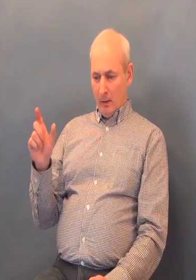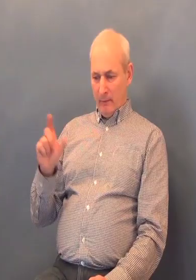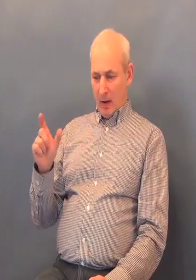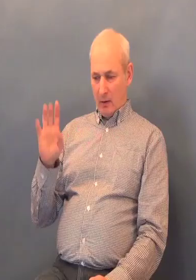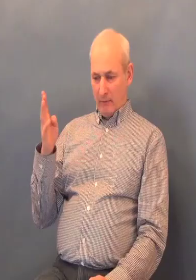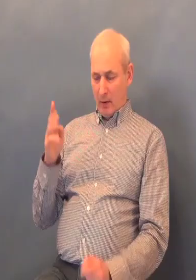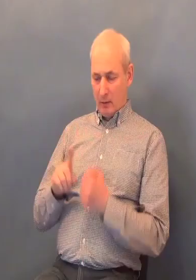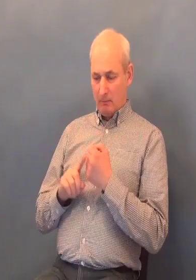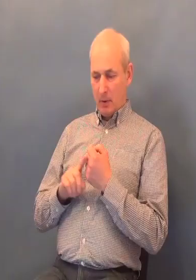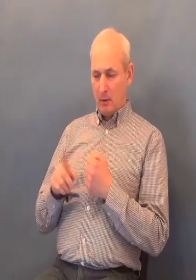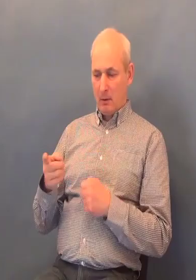Czwartek, numer czwarty.